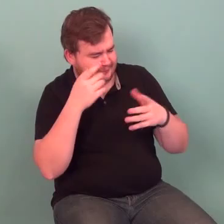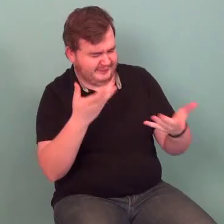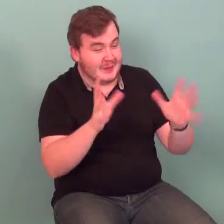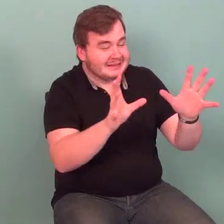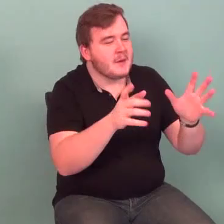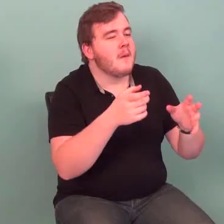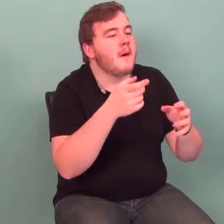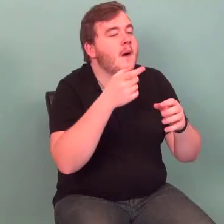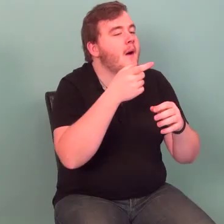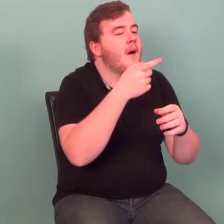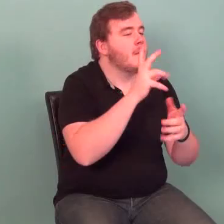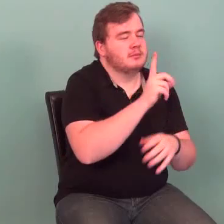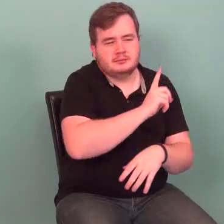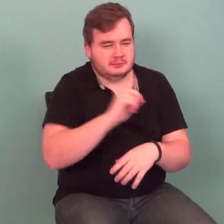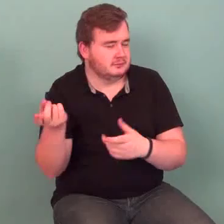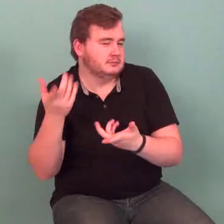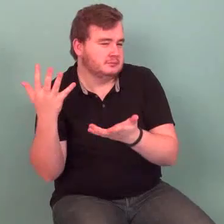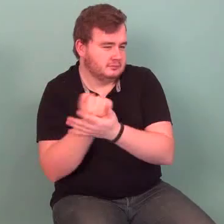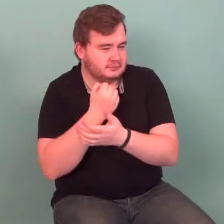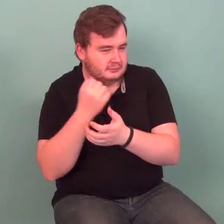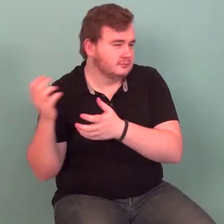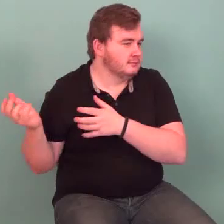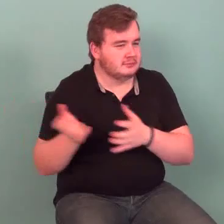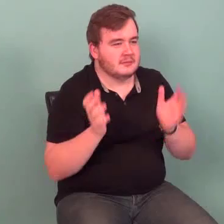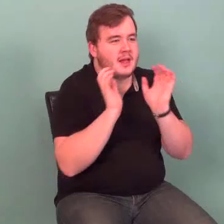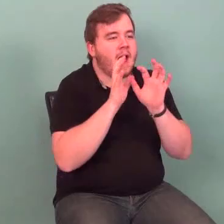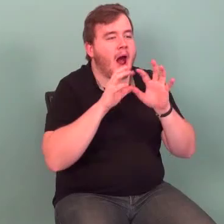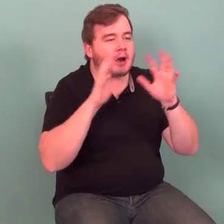Potem odchodzi, zabiera coś i przynosi arbuza.